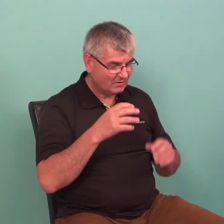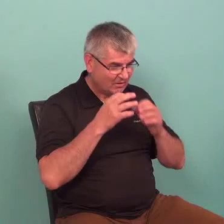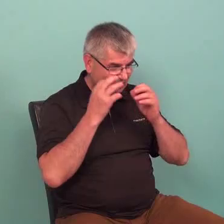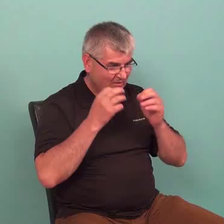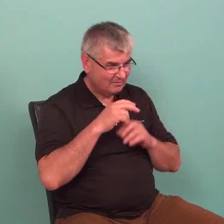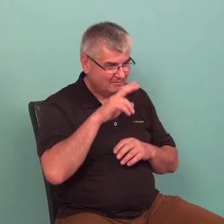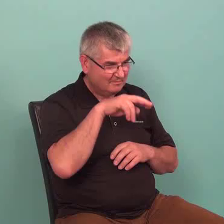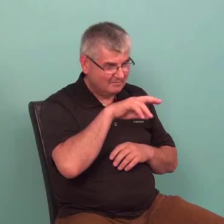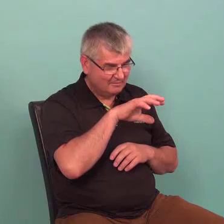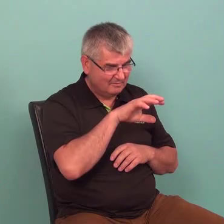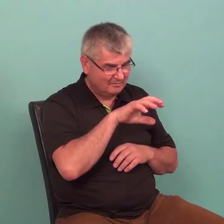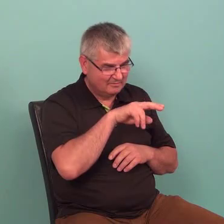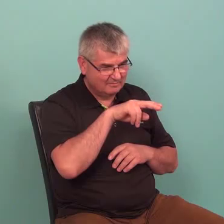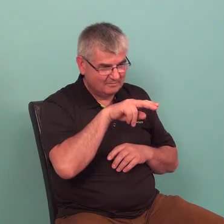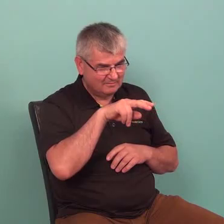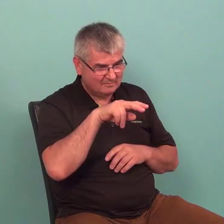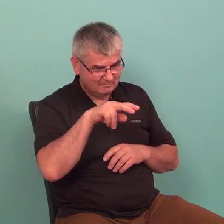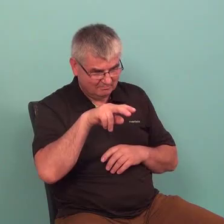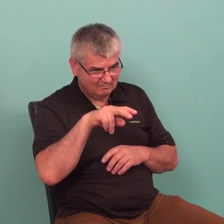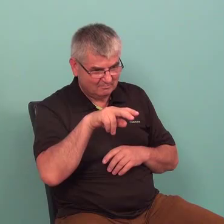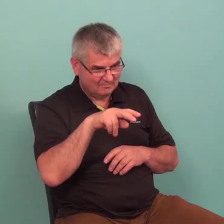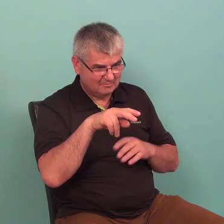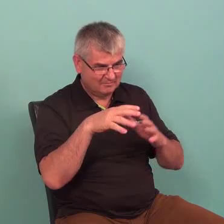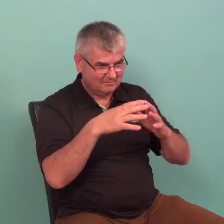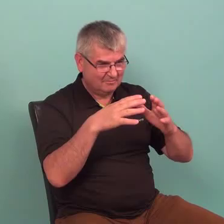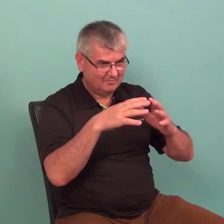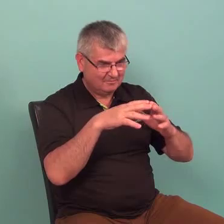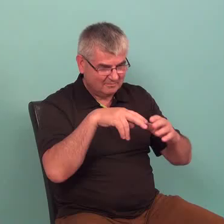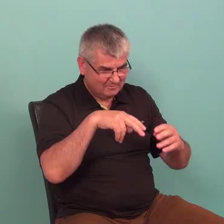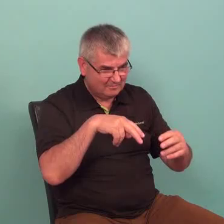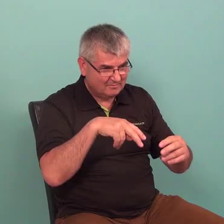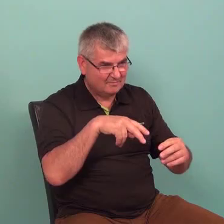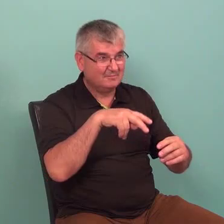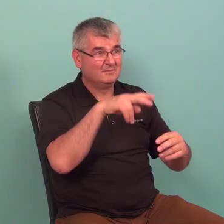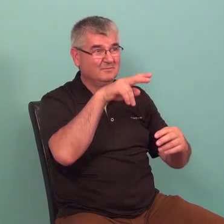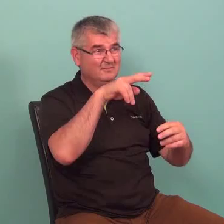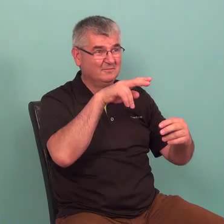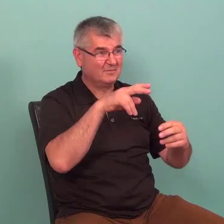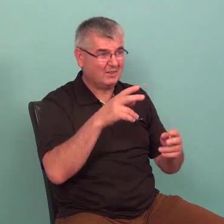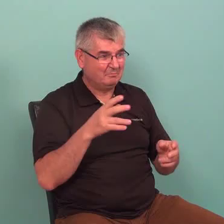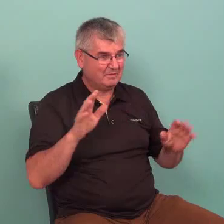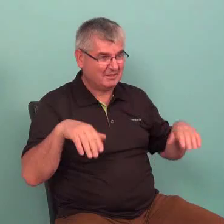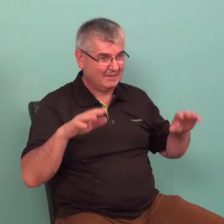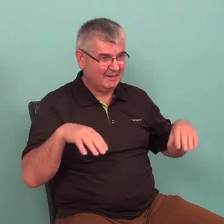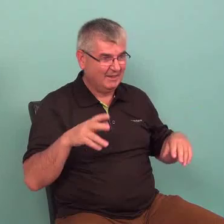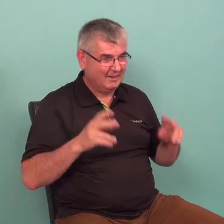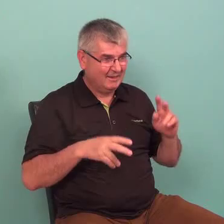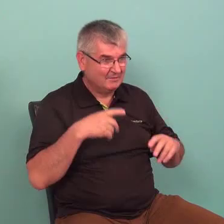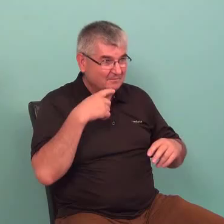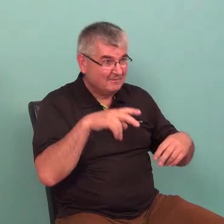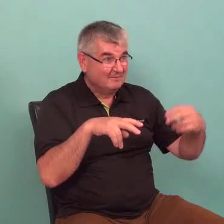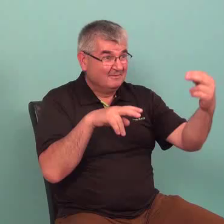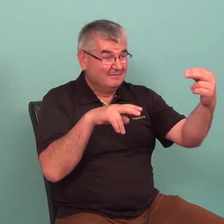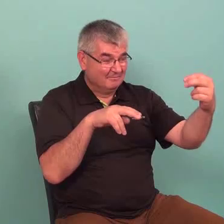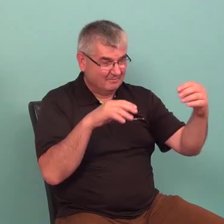Kot się rozgląda, patrzy w górę i w domu na przeciwko widzi ptaka, kaczkę. Patrzą na siebie.